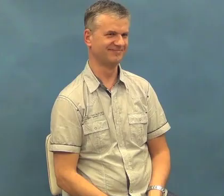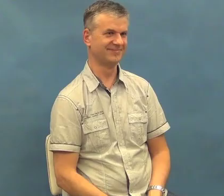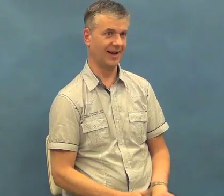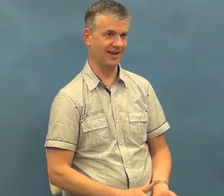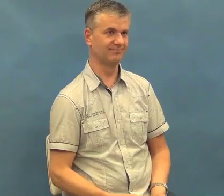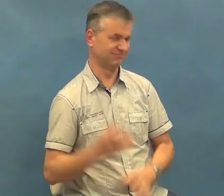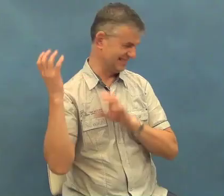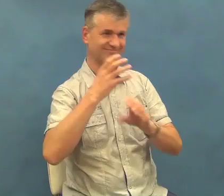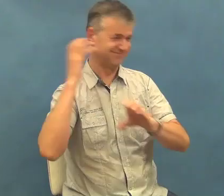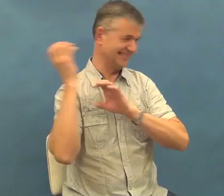Walili bardzo mocno.